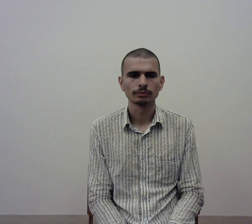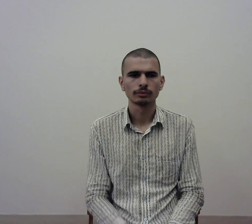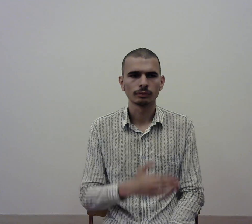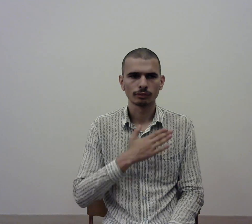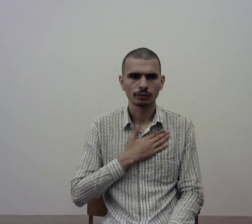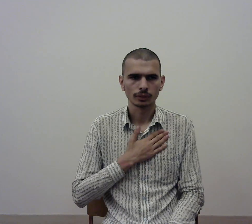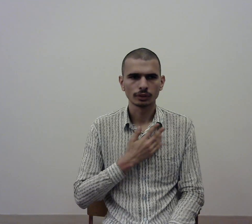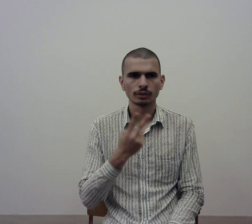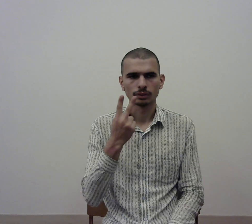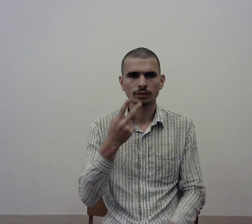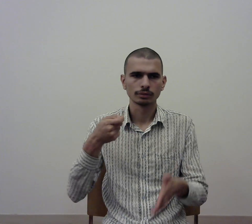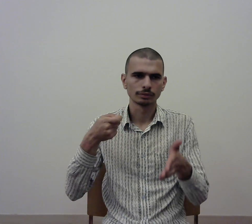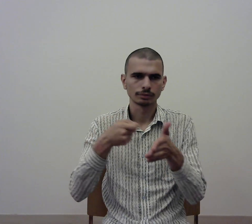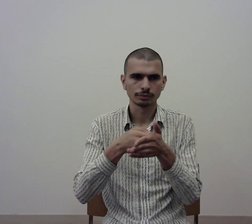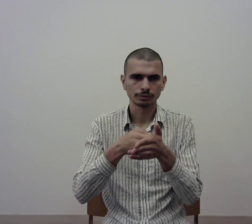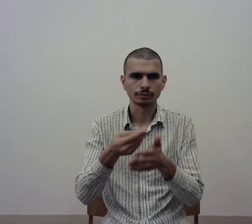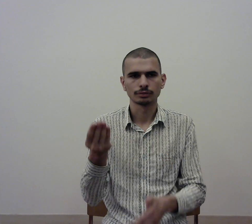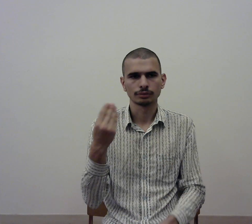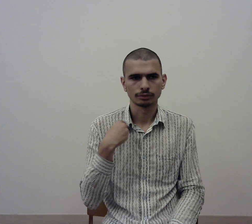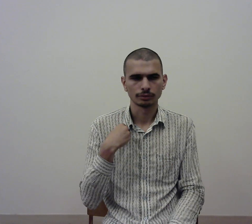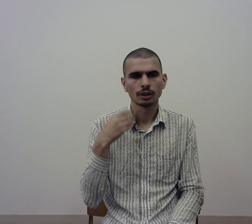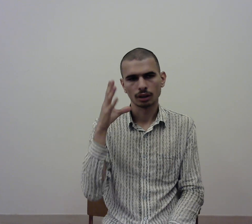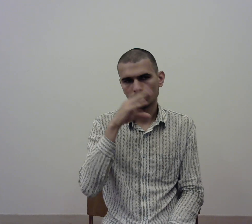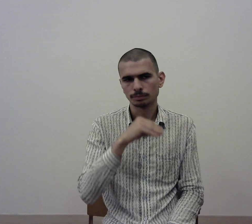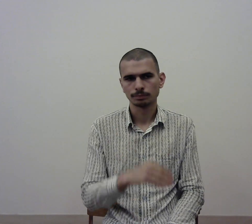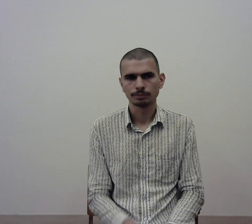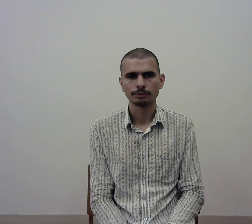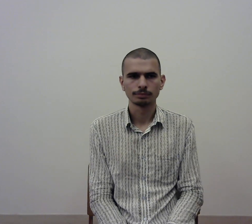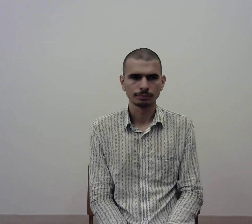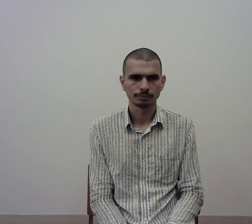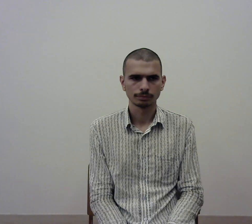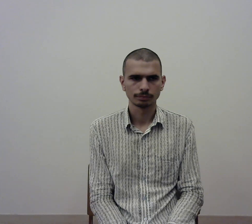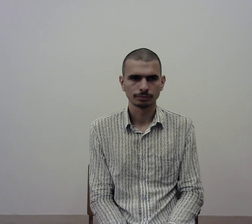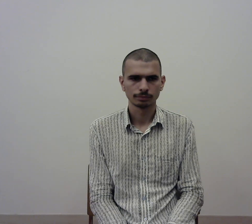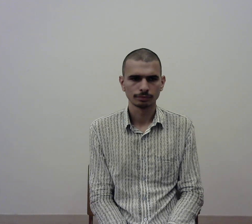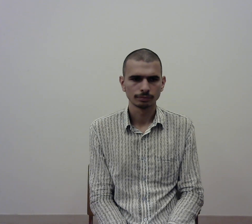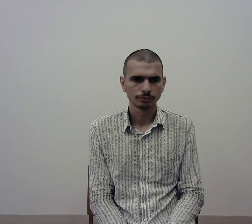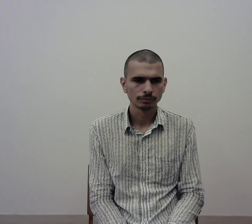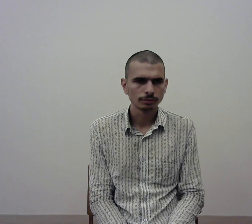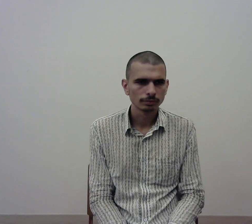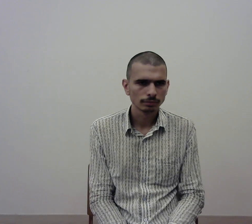Mənə 2 bilet verə bilərsinizmi?